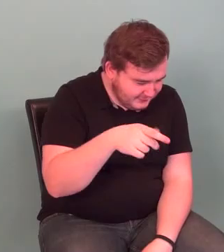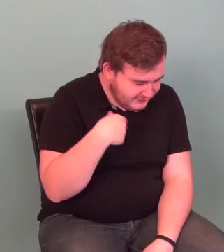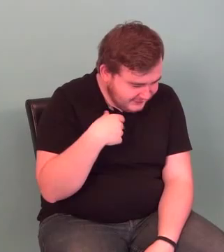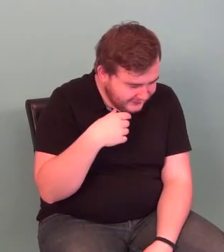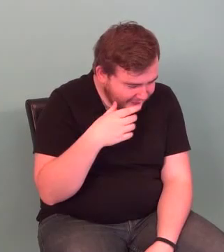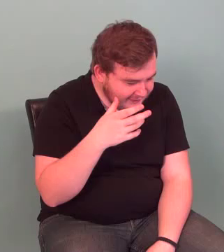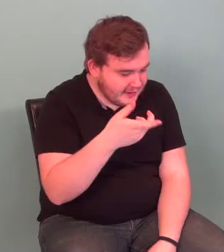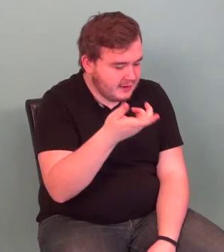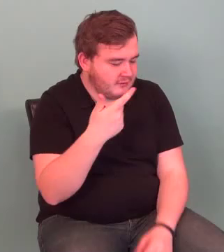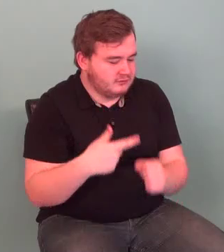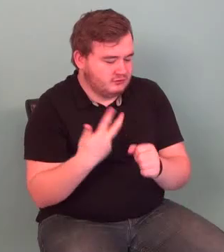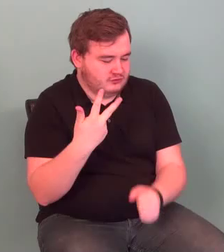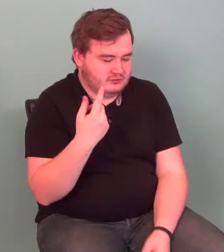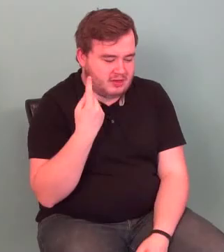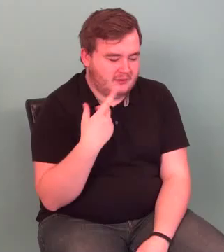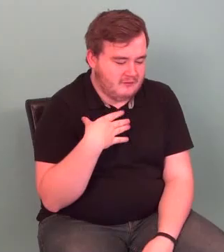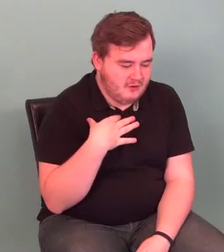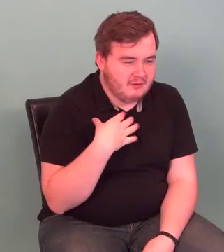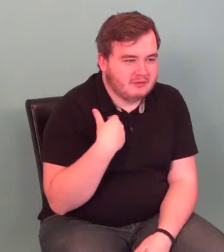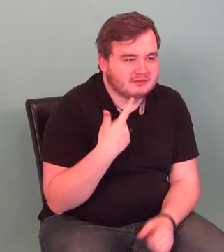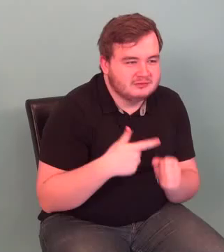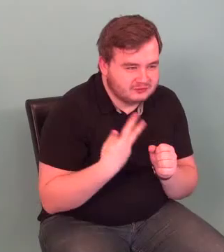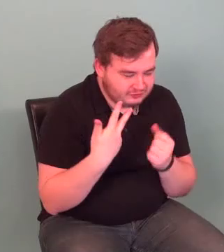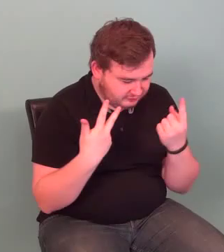Ja mam dwudziestego trzeciego jeden dzień wolny.